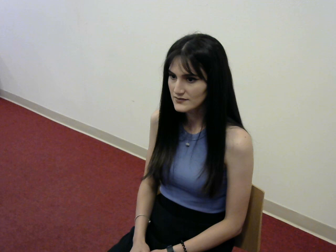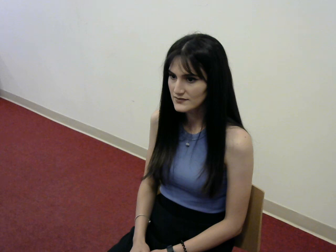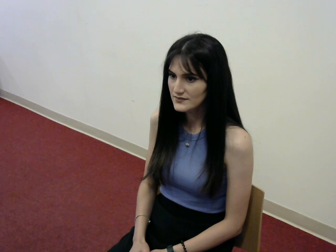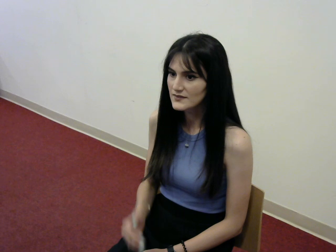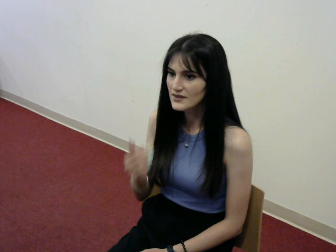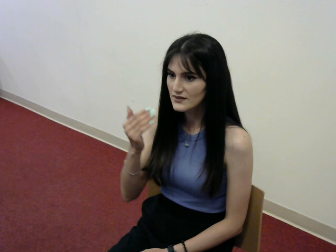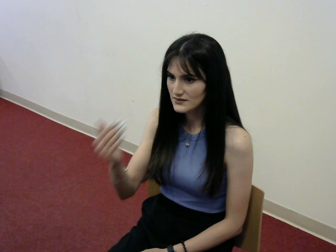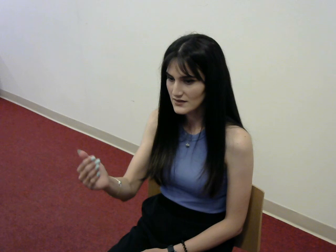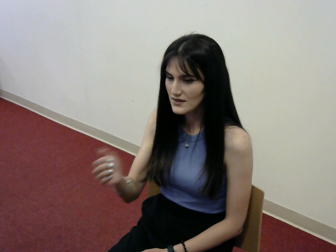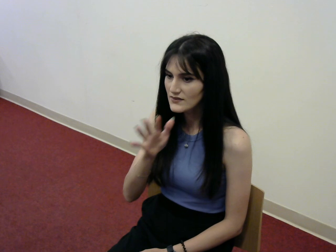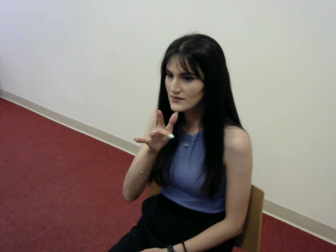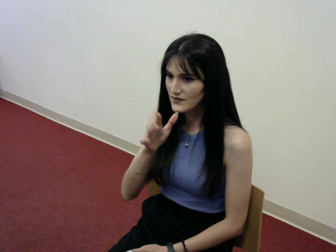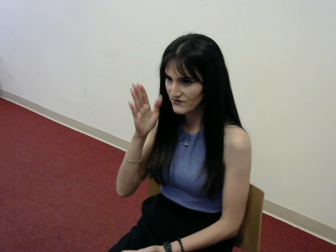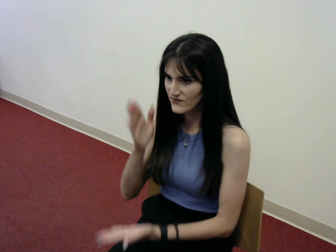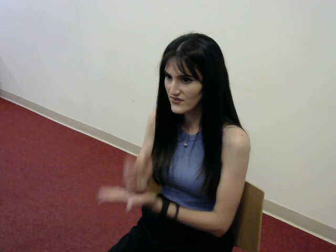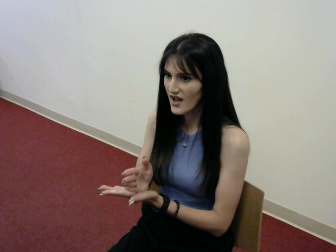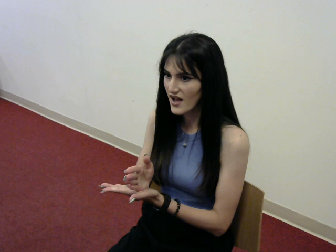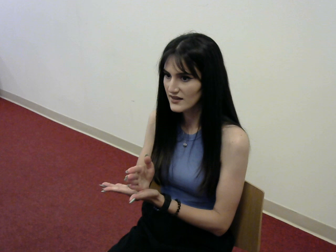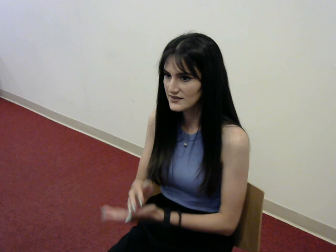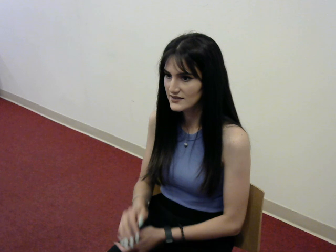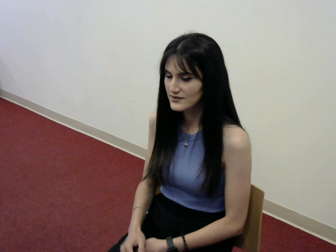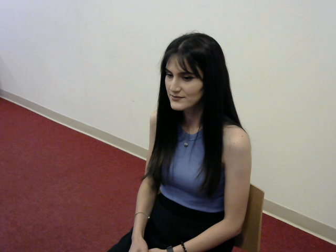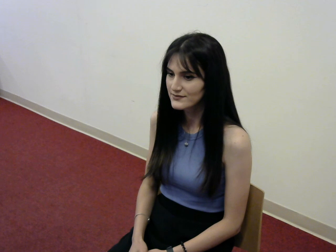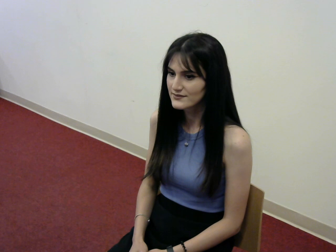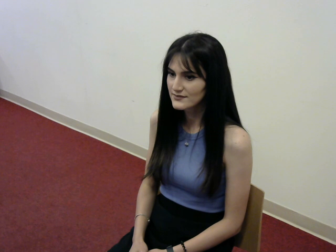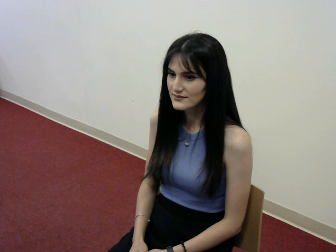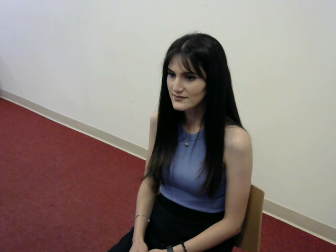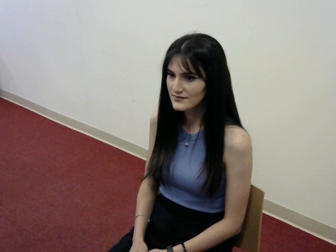Sizin vaxtınız var?